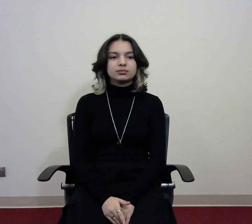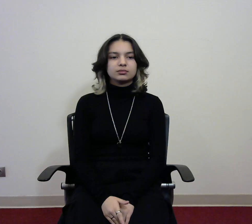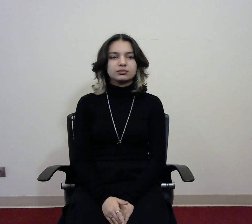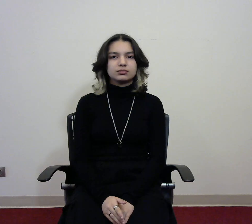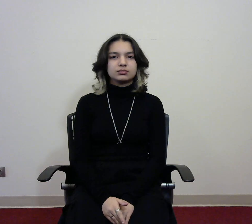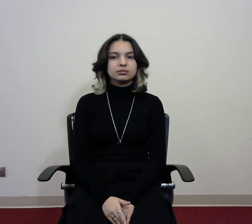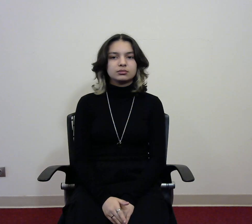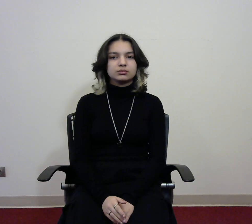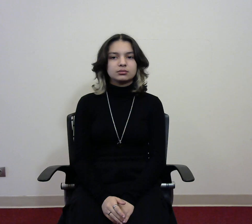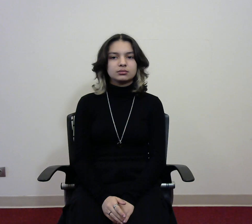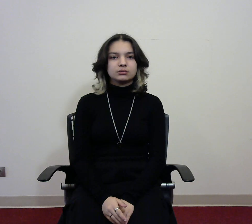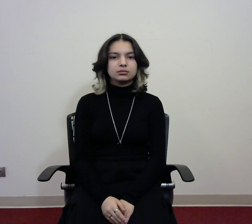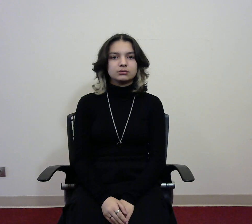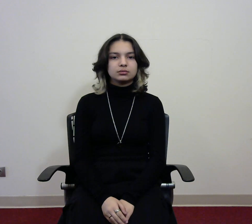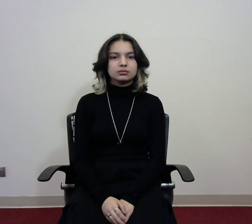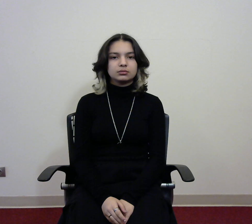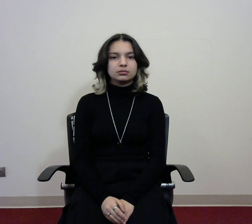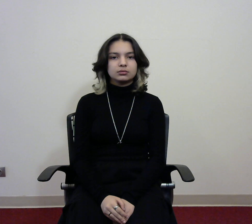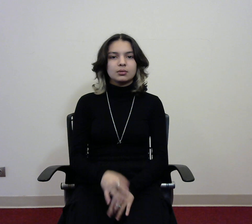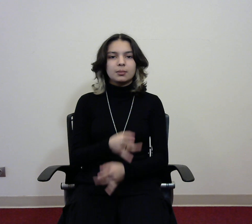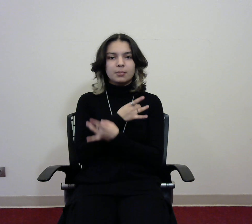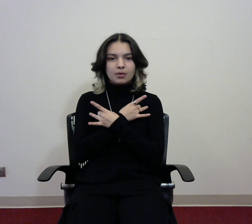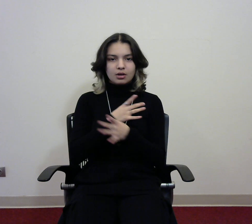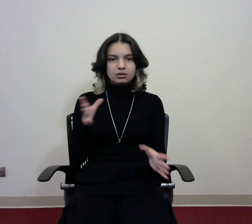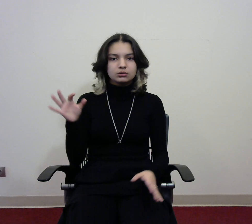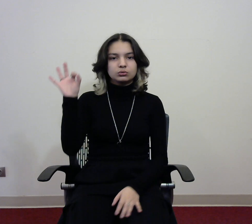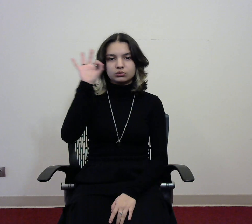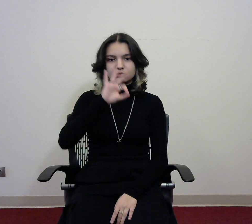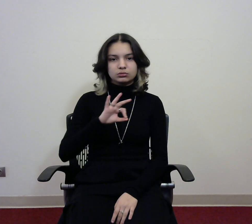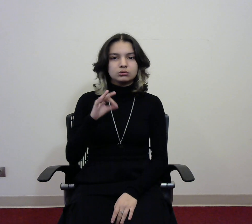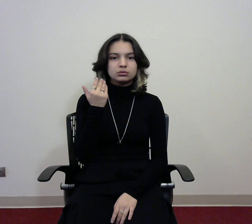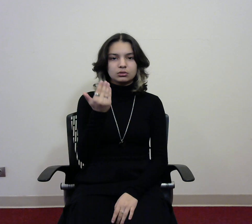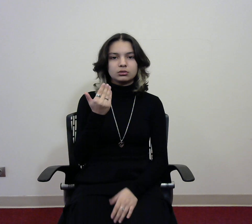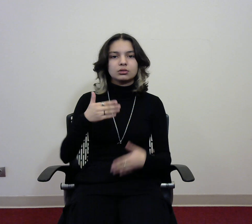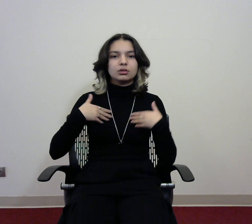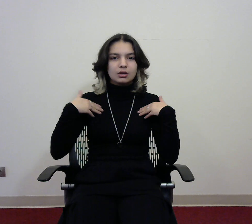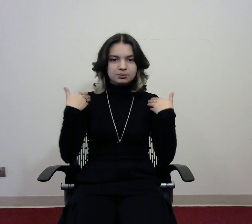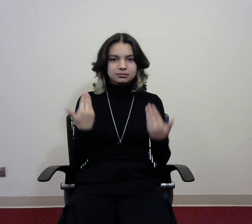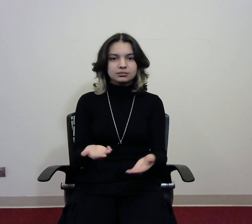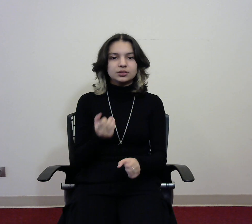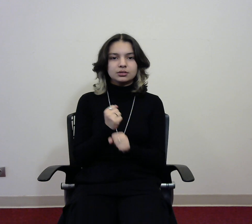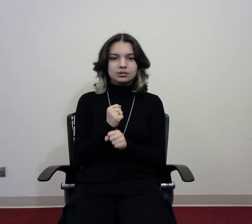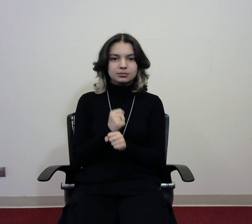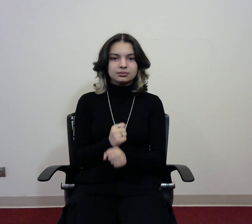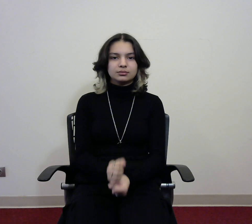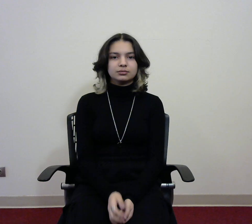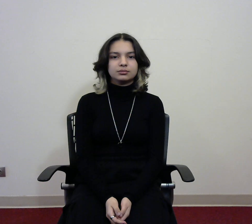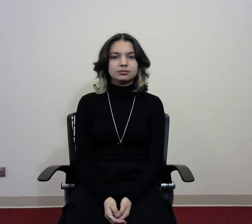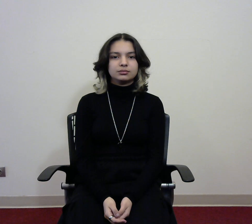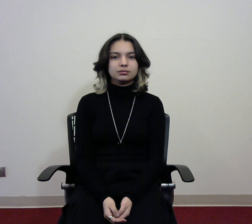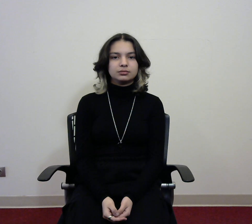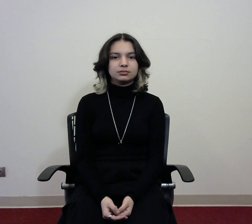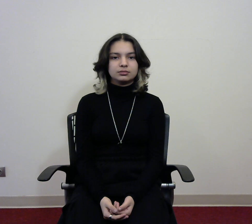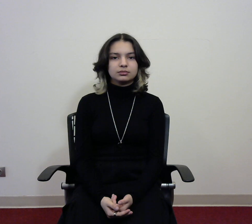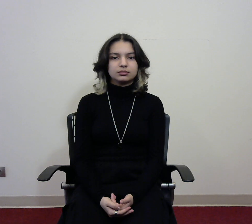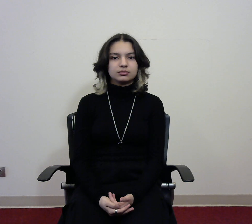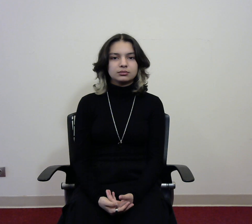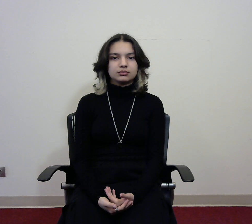Bayram münasibətilə sizi təbrik edirəm